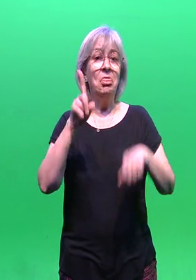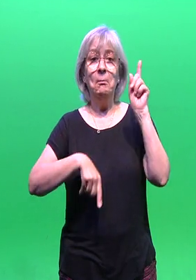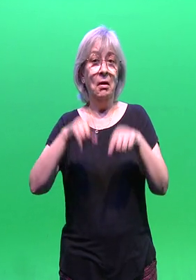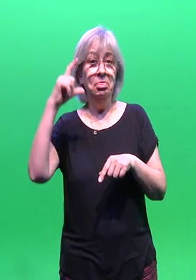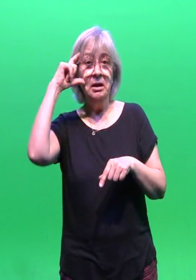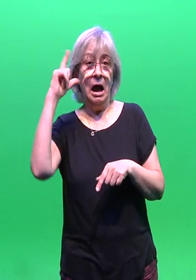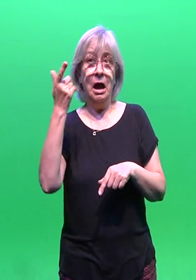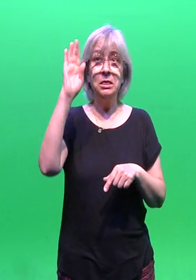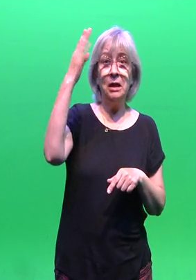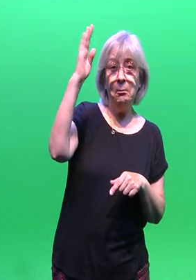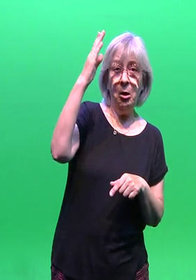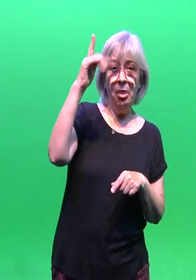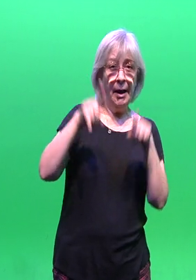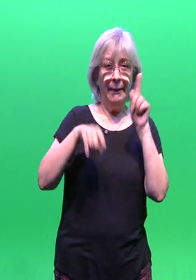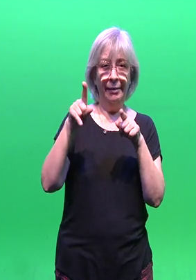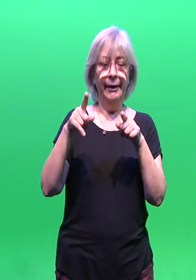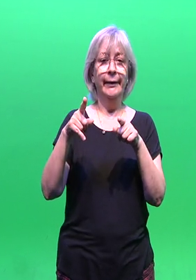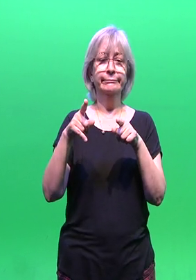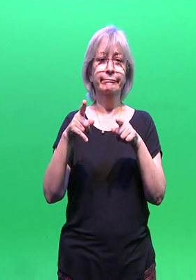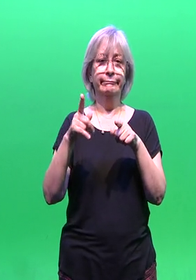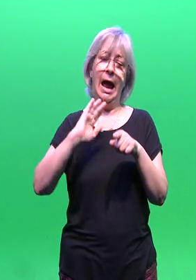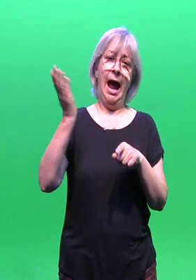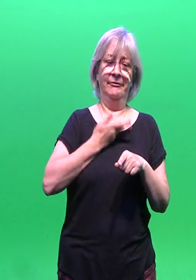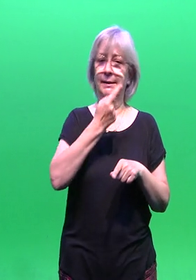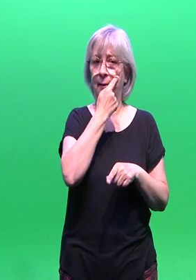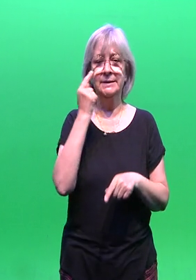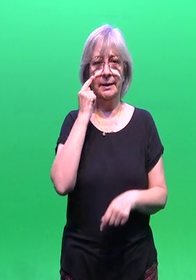Depèn del dia i del temps, em pot afectar més als ulls.